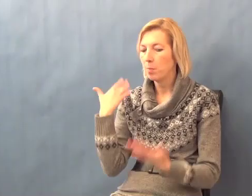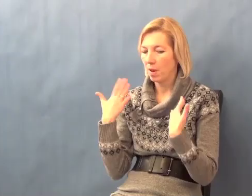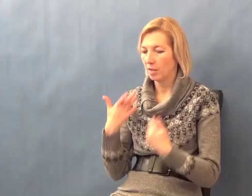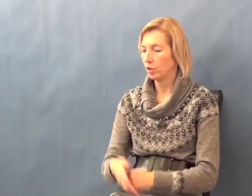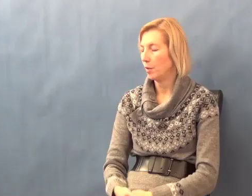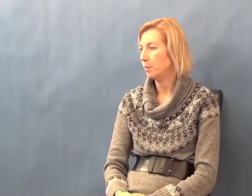Wiem, na spacerze.